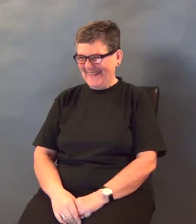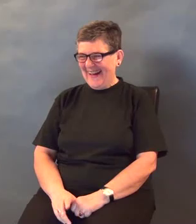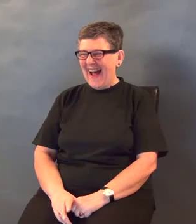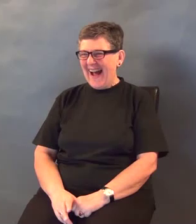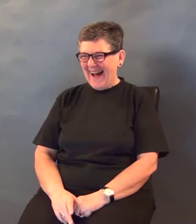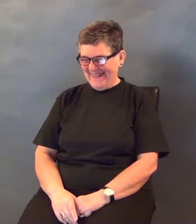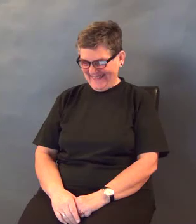Tak.